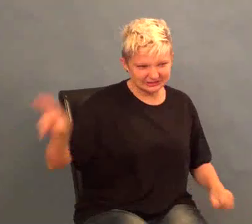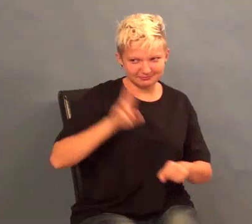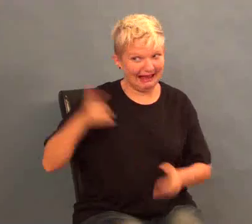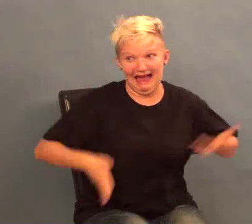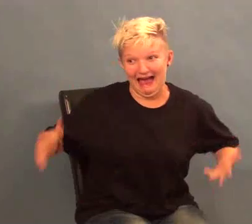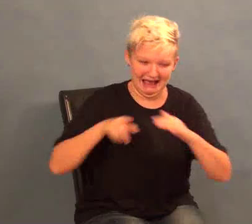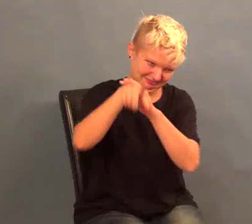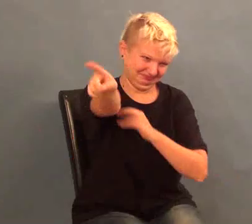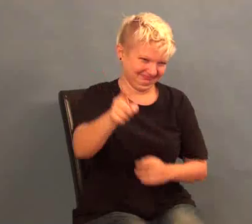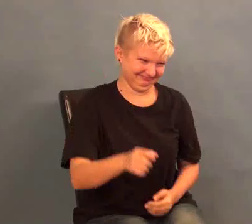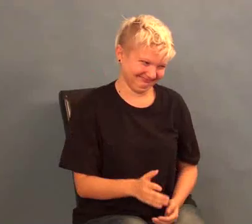Jest policjant, więc oni odbiegają, uciekają.